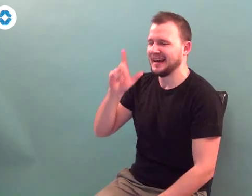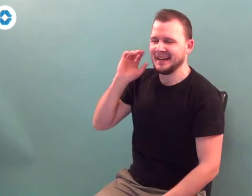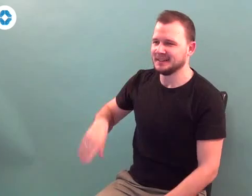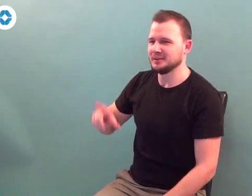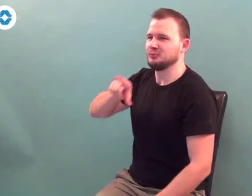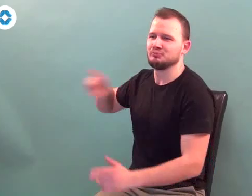Dziecko poszło.